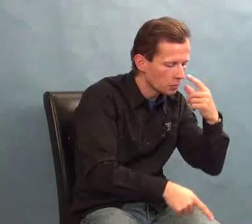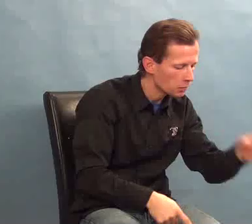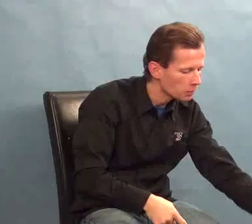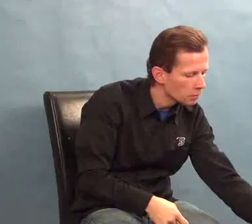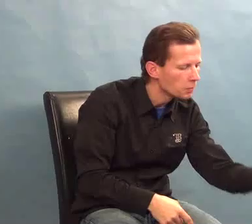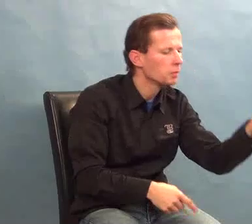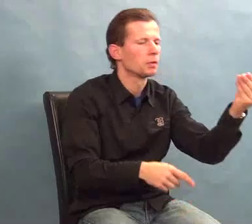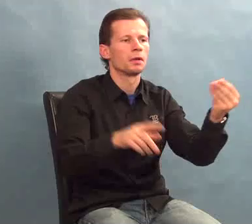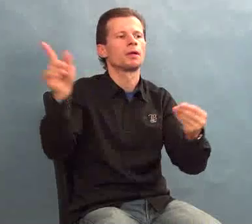Bierze ją do ręki i woła za chłopcem.